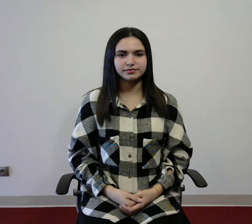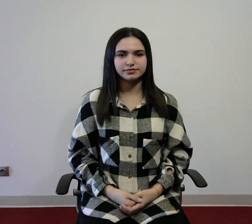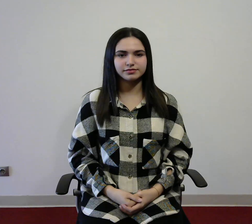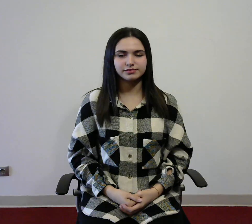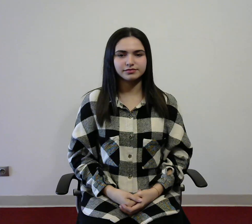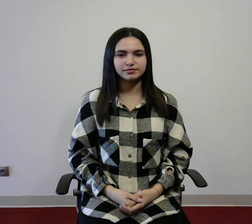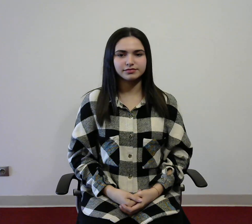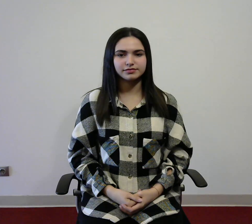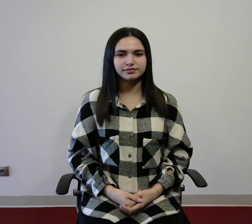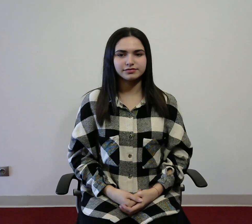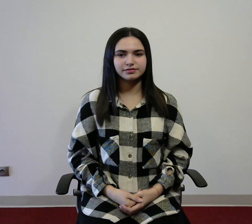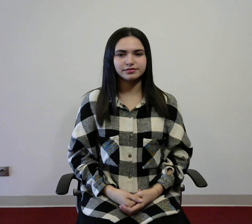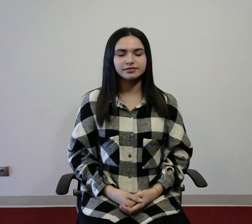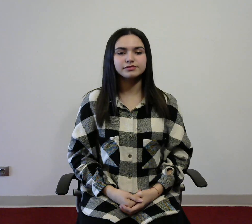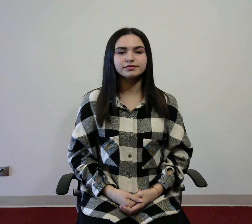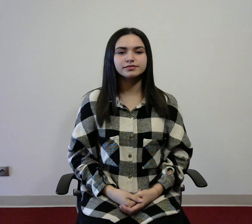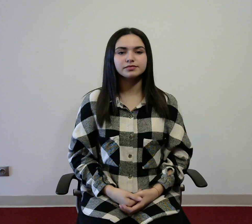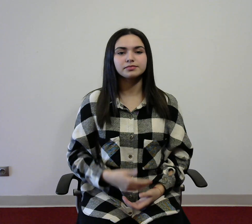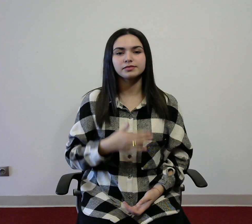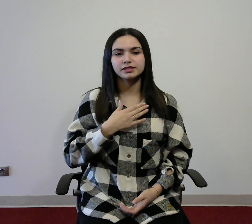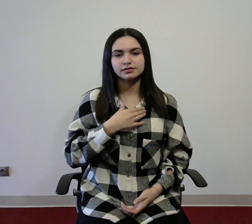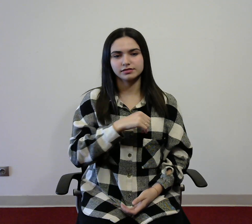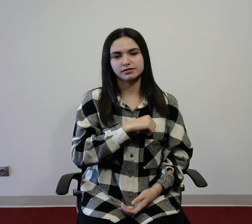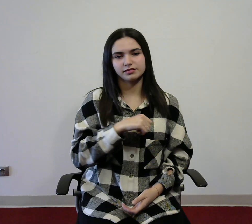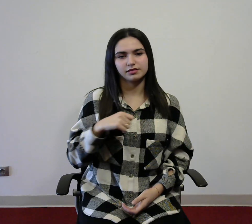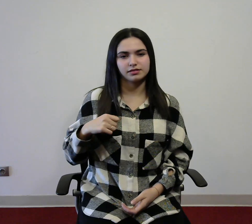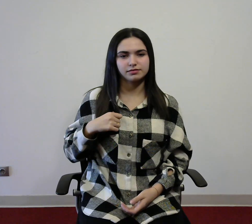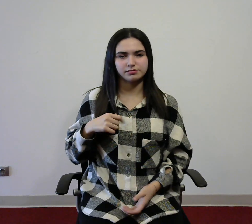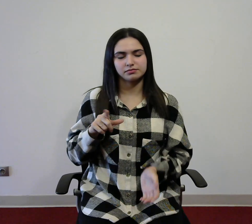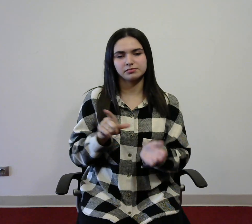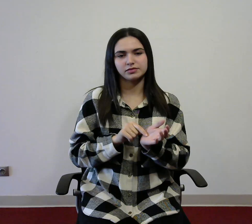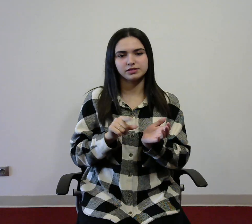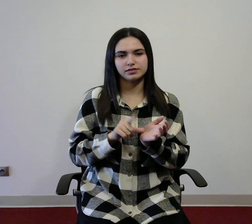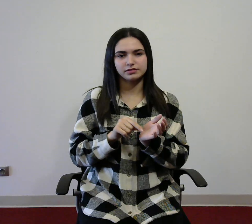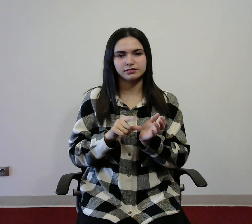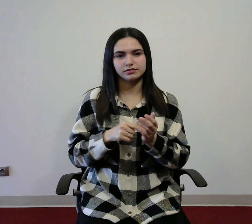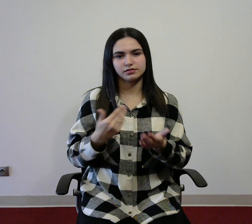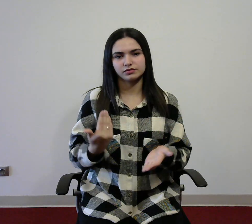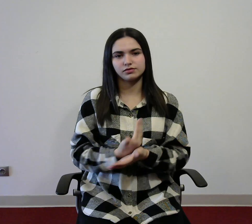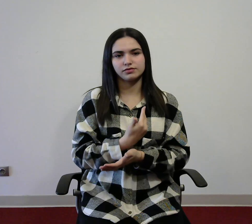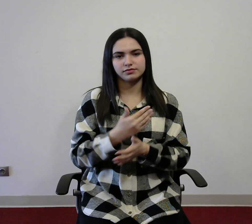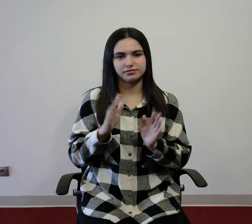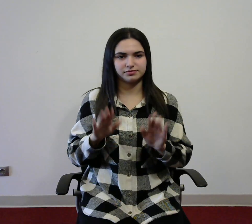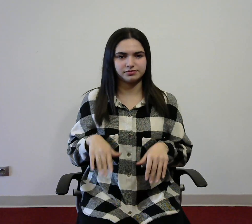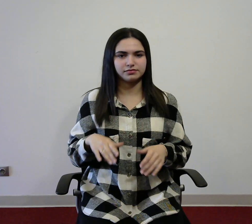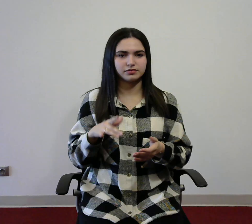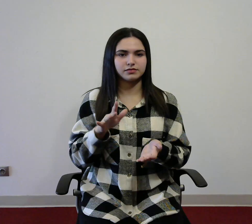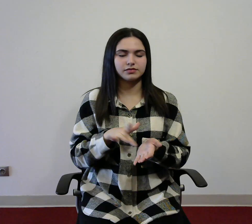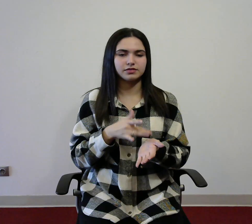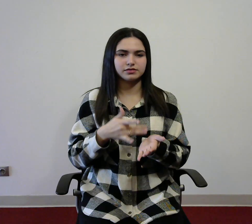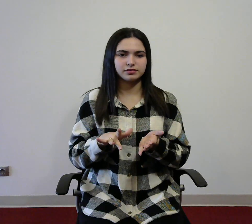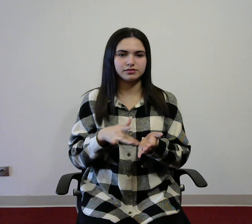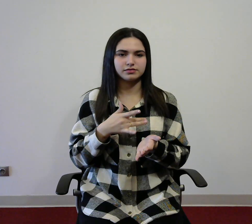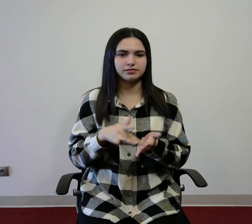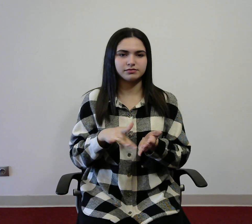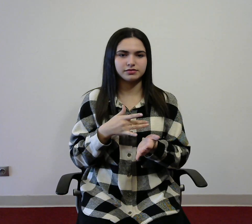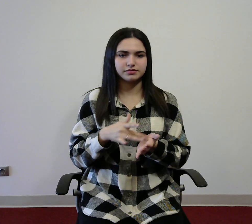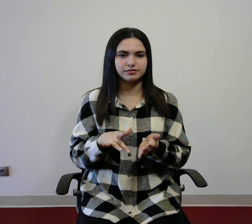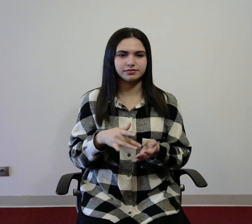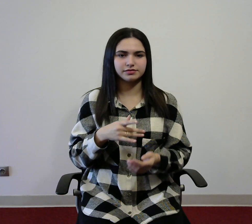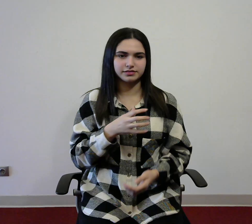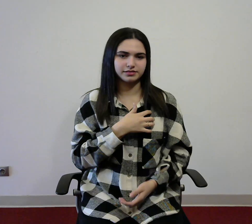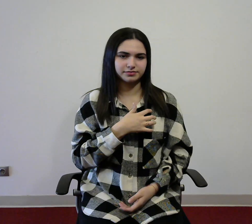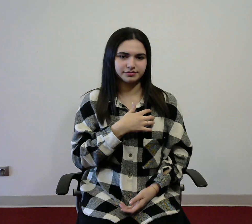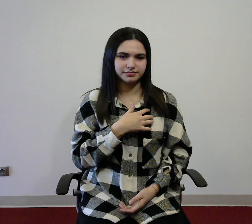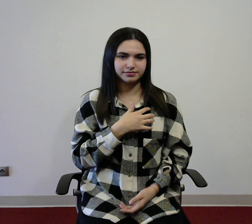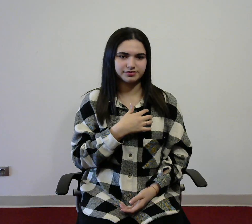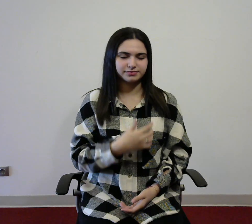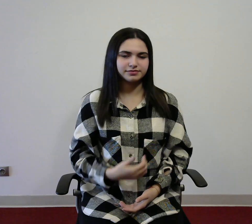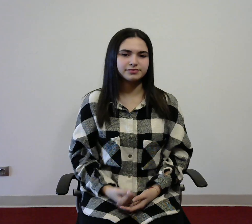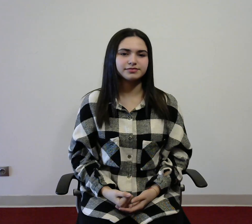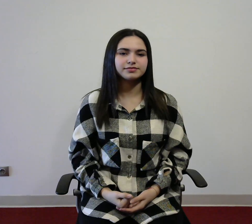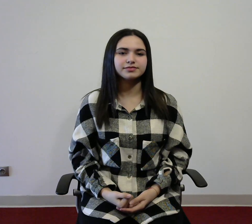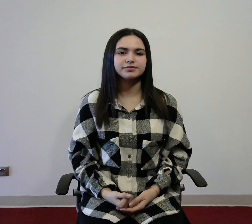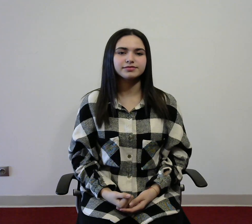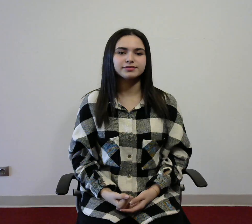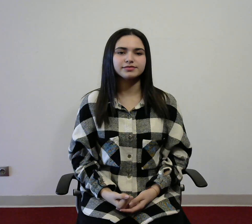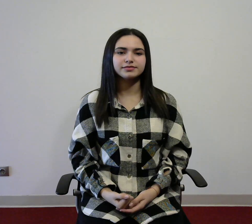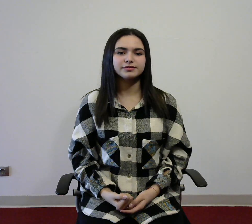Mən öz pensiyamı yenidən hesablatdırmaq istəyirəm